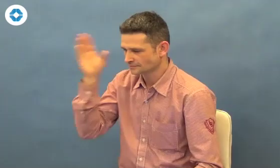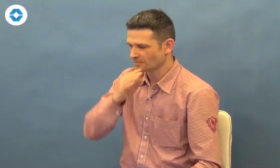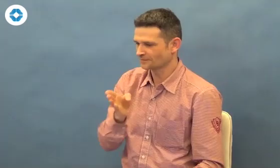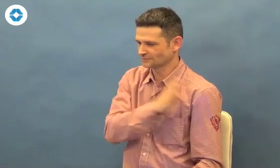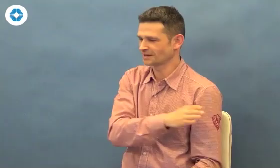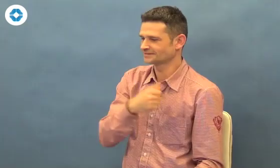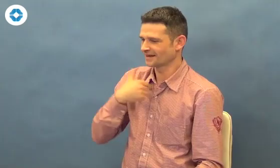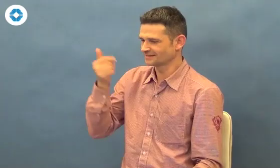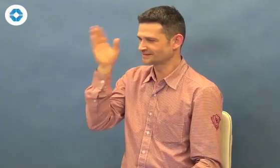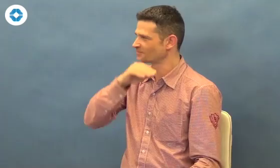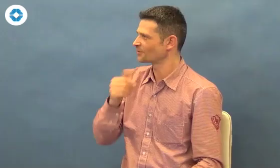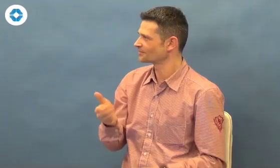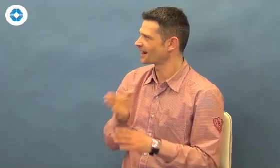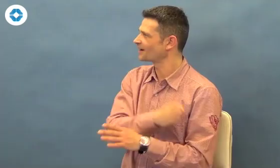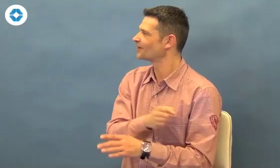Przedtem zapomniałem o jednym.